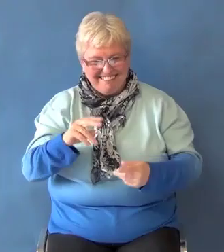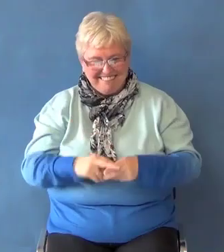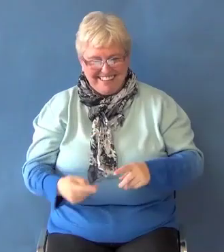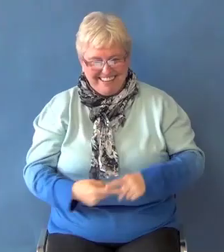Zamienić.